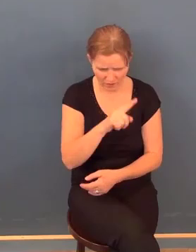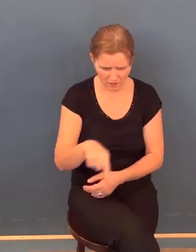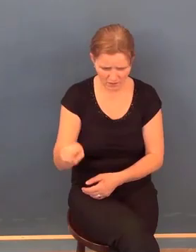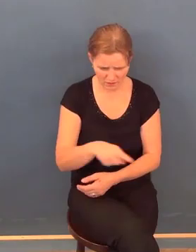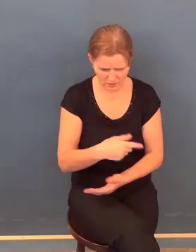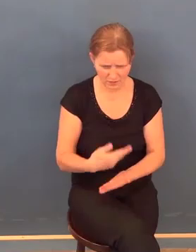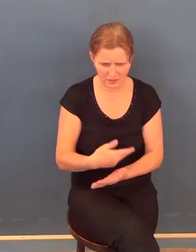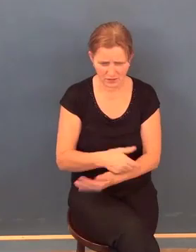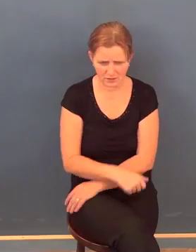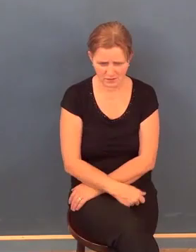Dlaczego to jest skreślone?